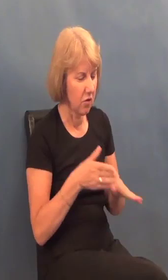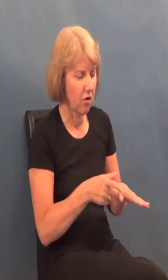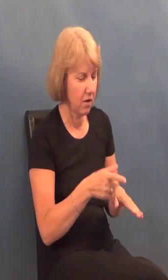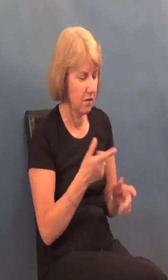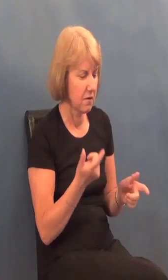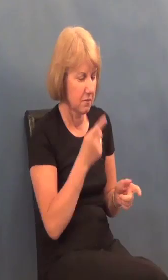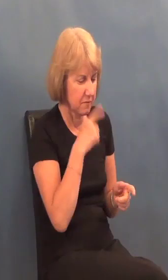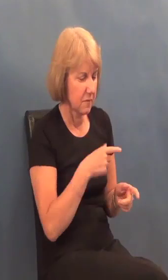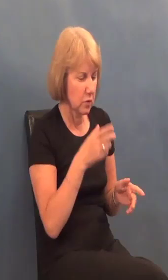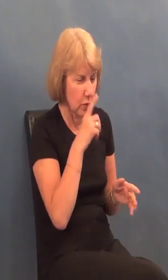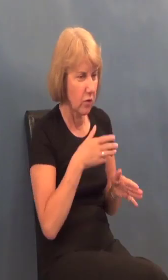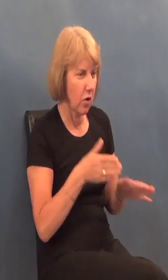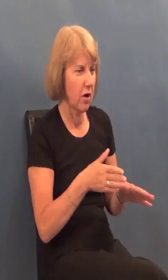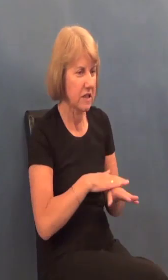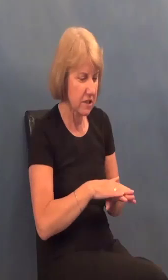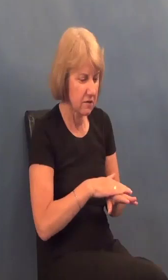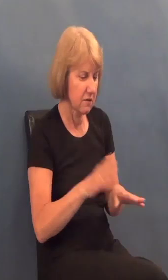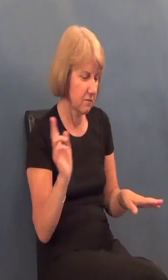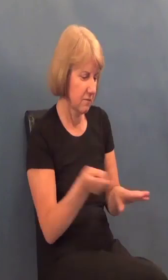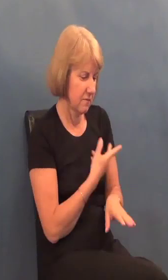Jest niebezpiecznie, bo droga jest zła, coś nie tak z nawierzchnią, więc jest ryzyko upadku.